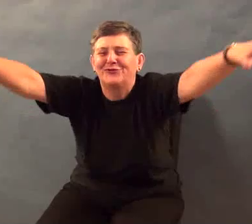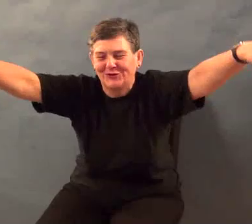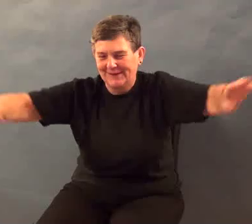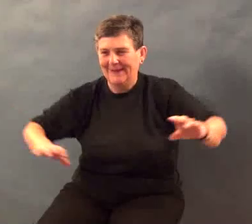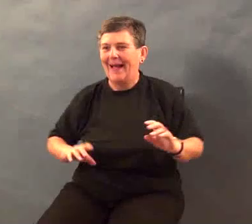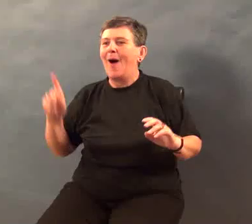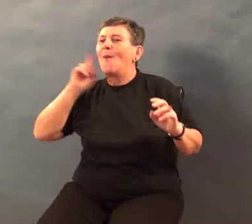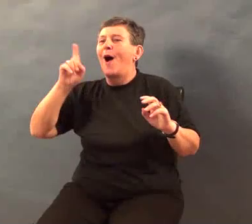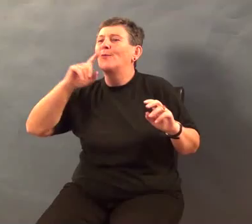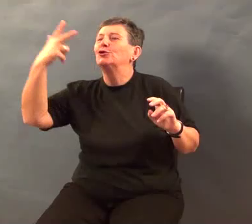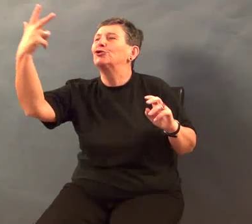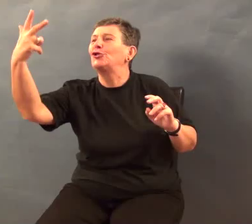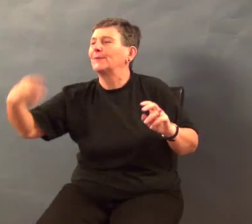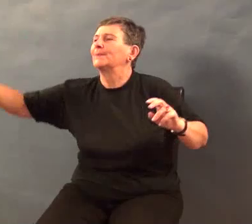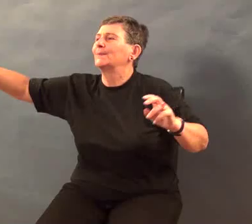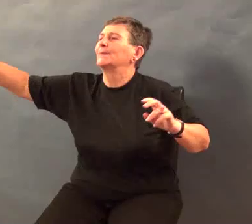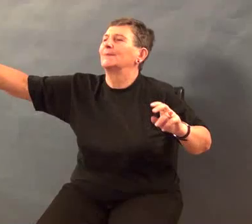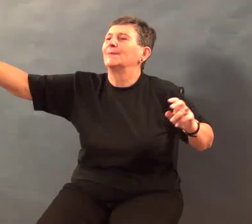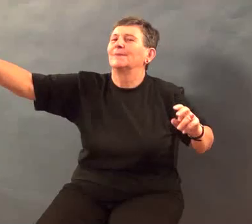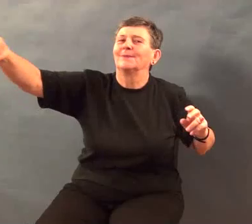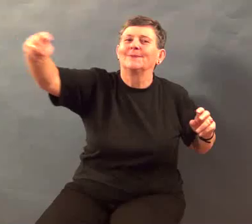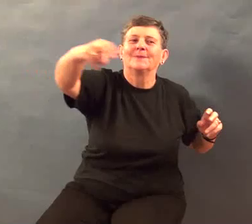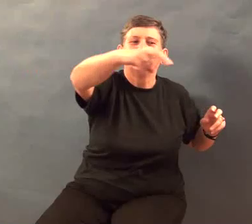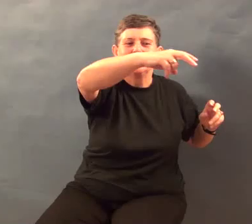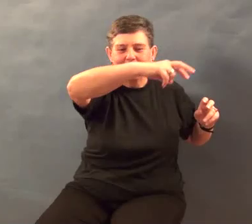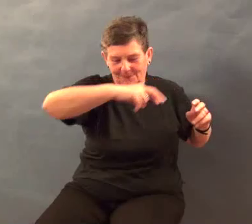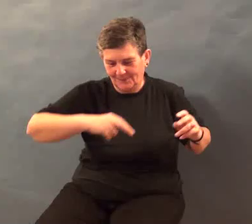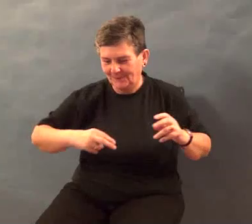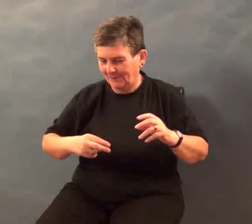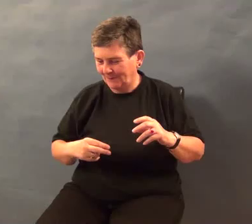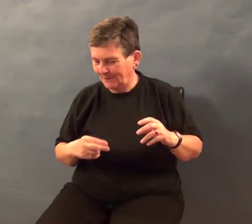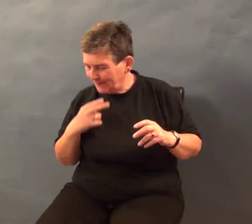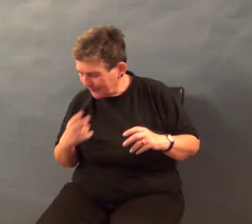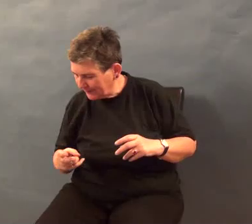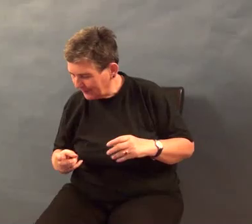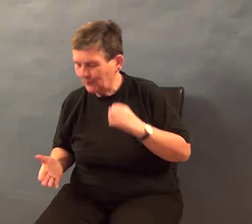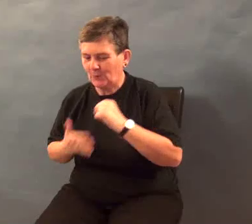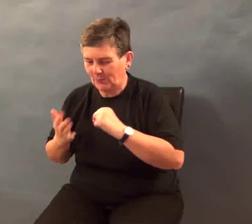Zjawiają się trzej chłopcy, podchodzą do niego, widzą go i pomagają mu.